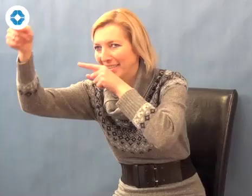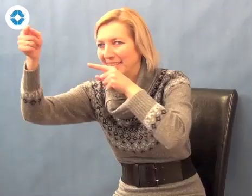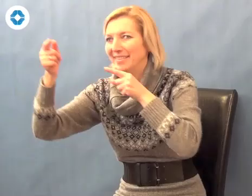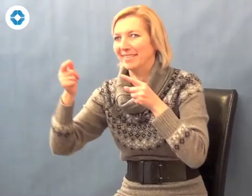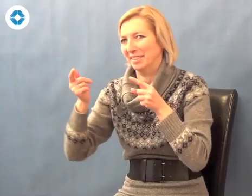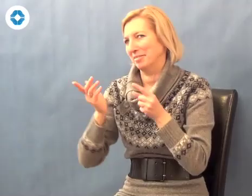I tyle.